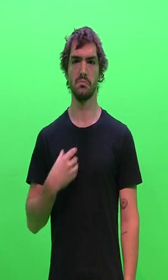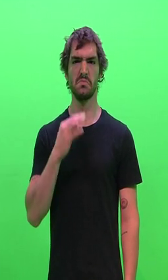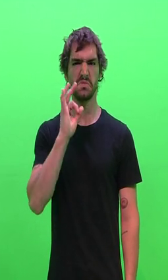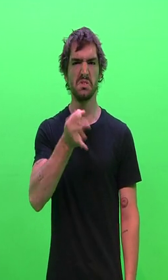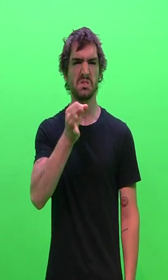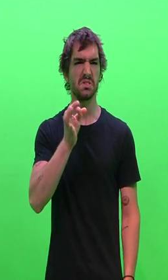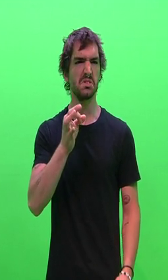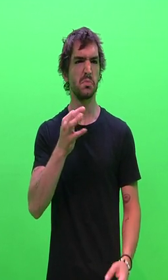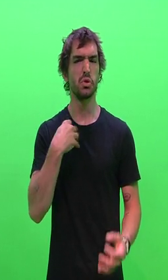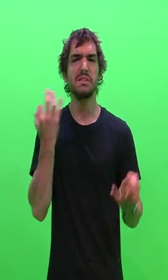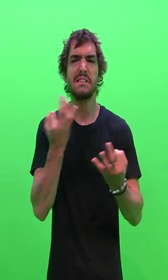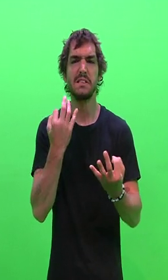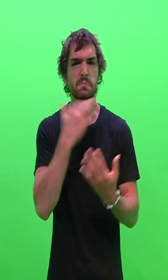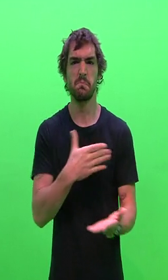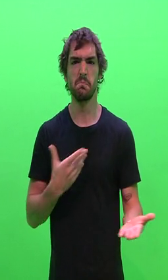Sí, però no sé a què.